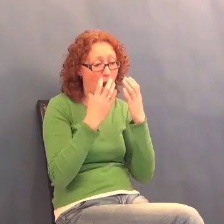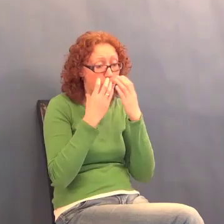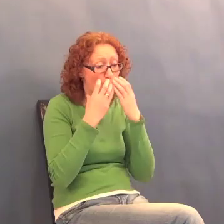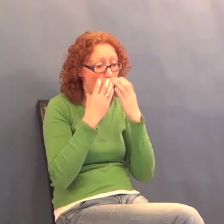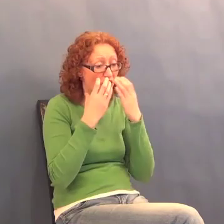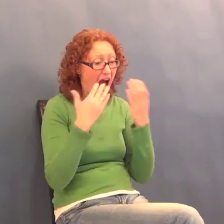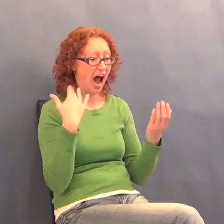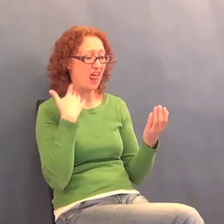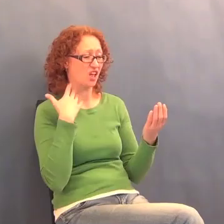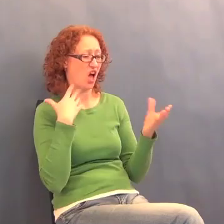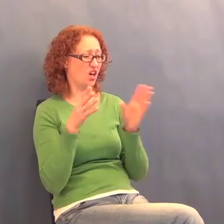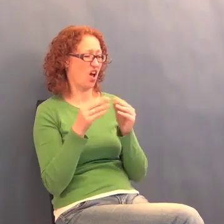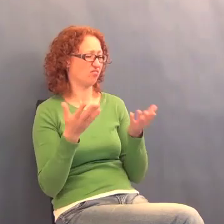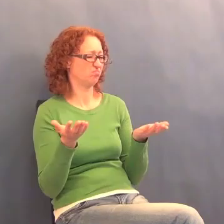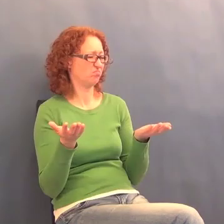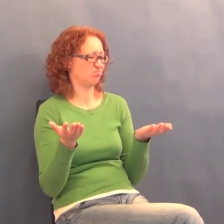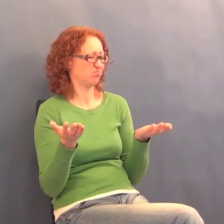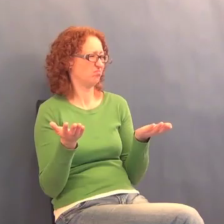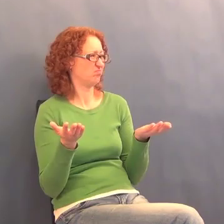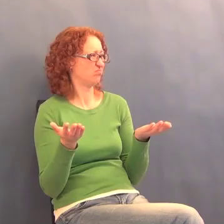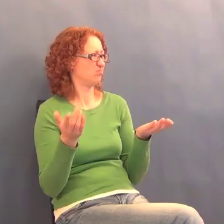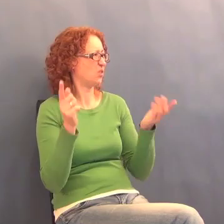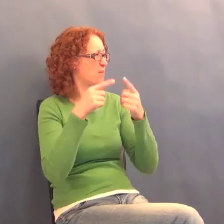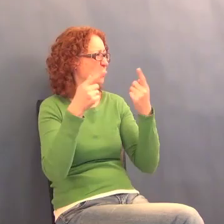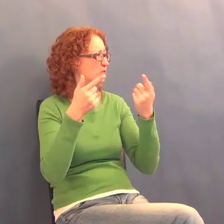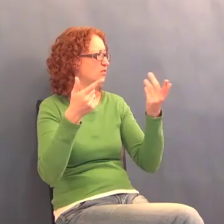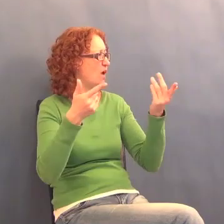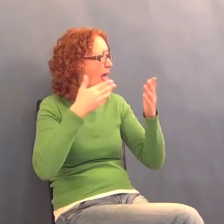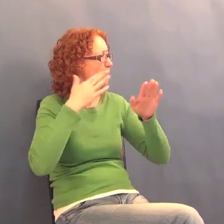Hamburger i alkohol nie pasują do siebie.